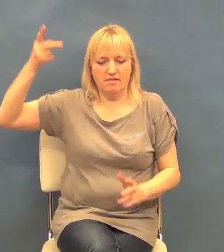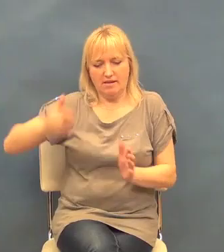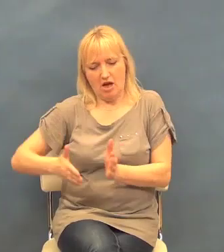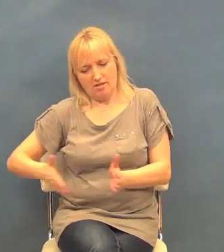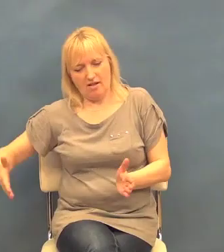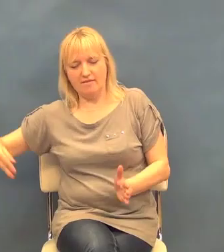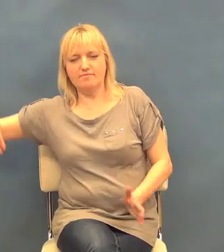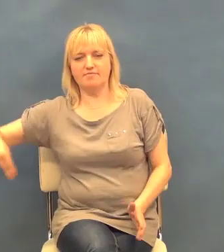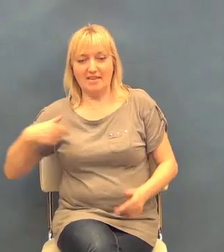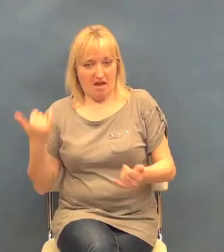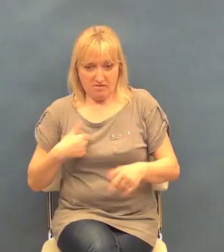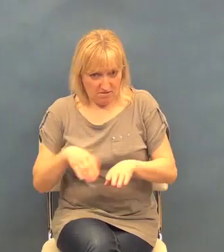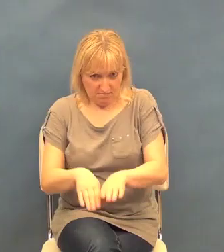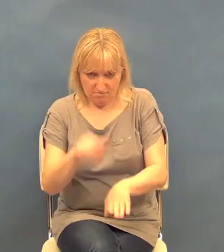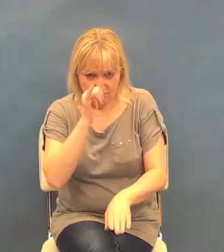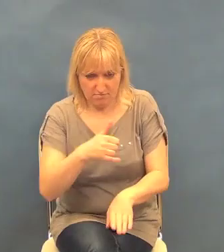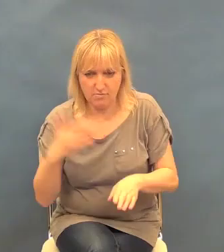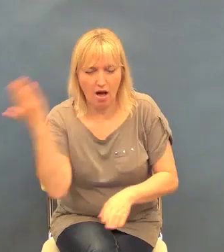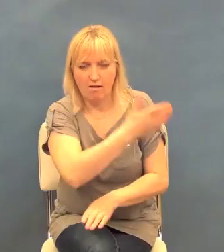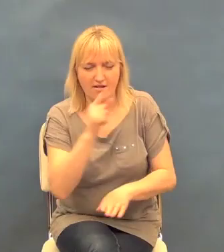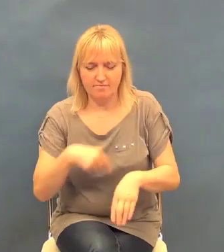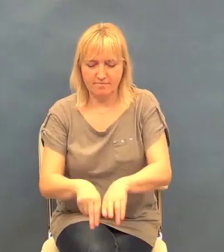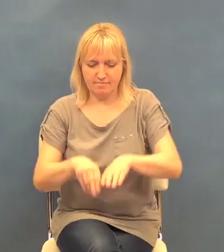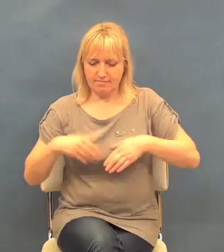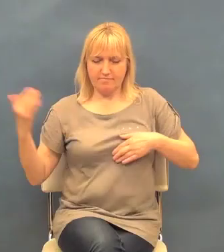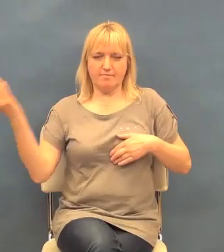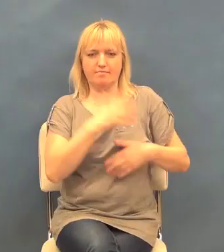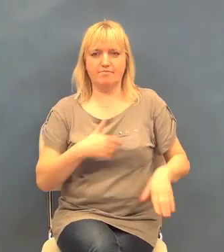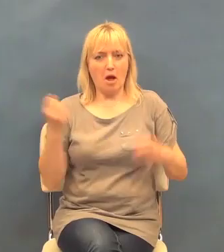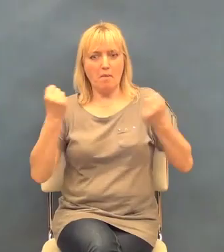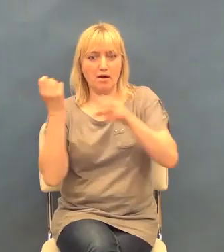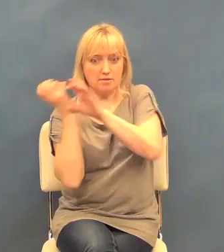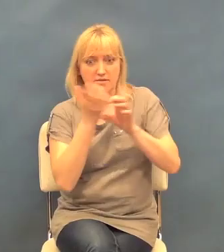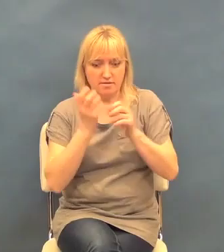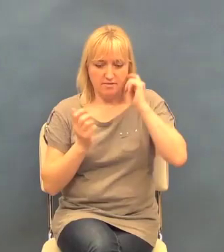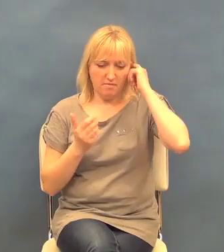Ja zawsze stoję trochę dalej, za blisko nie można, bo szybko jadący pociąg może mnie skrzywdzić.